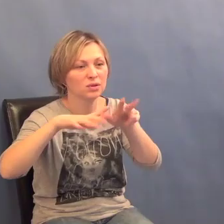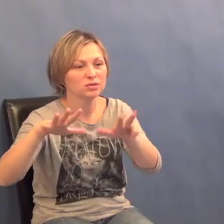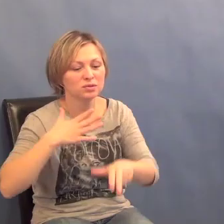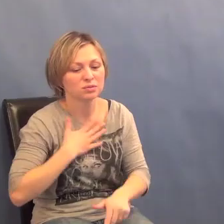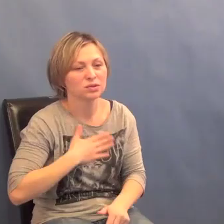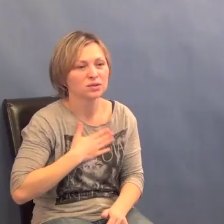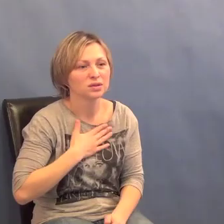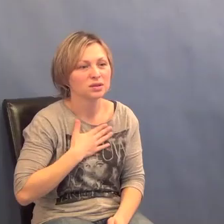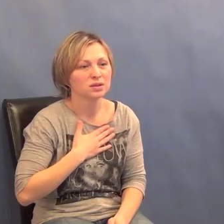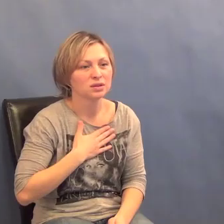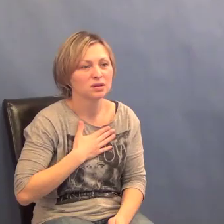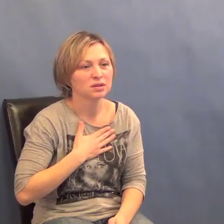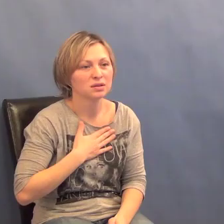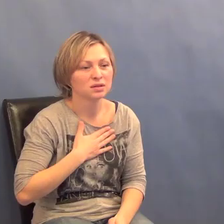Sobota.